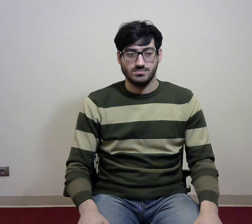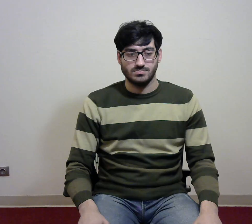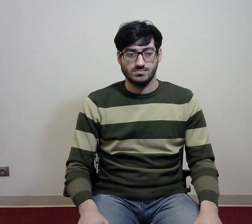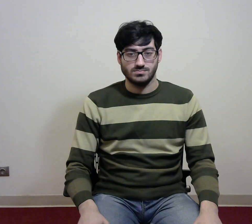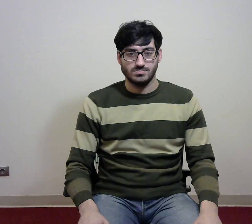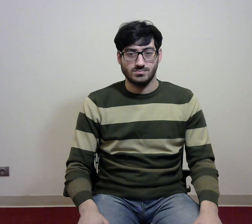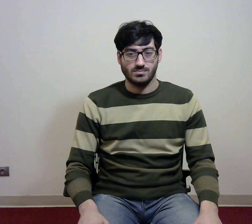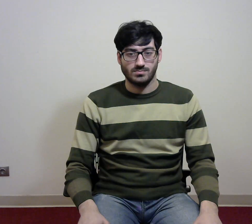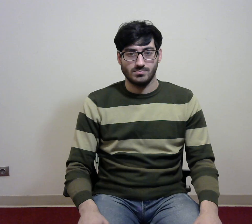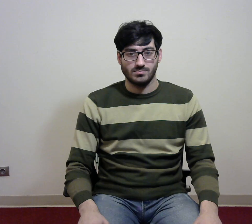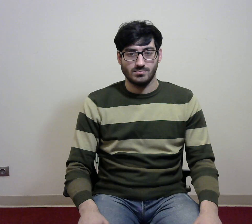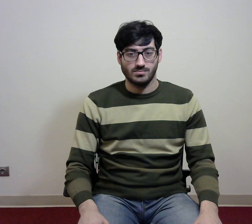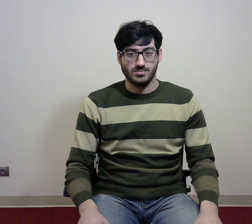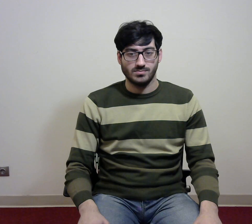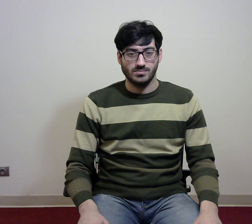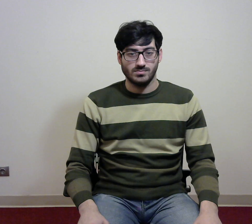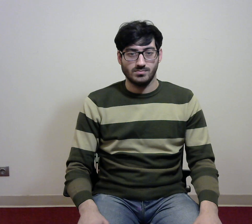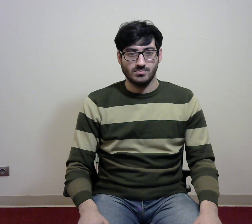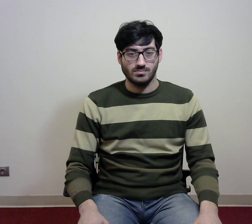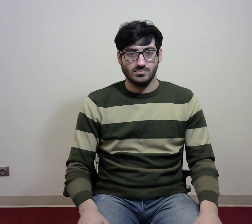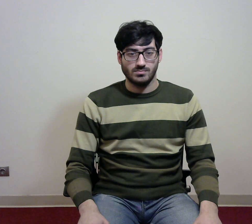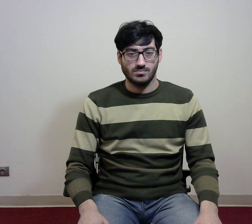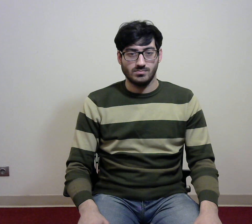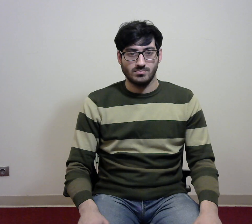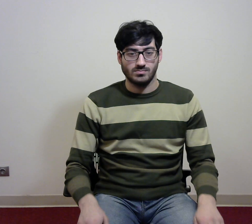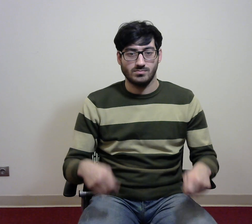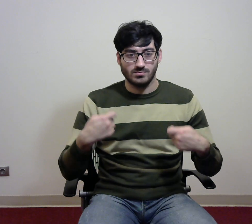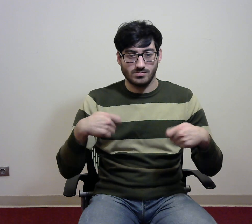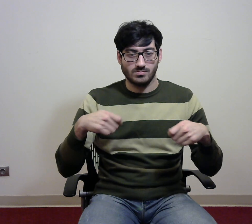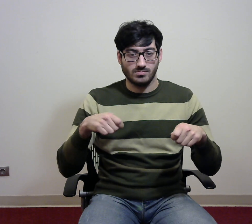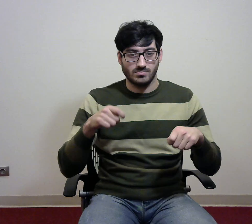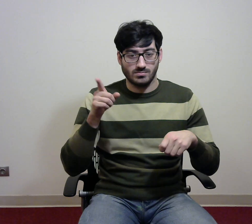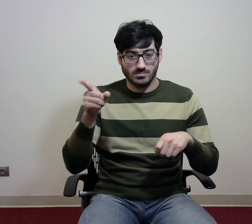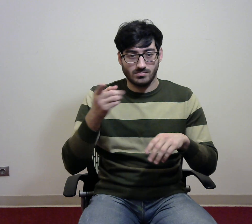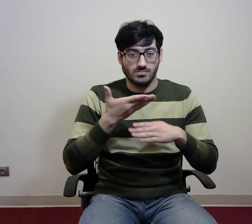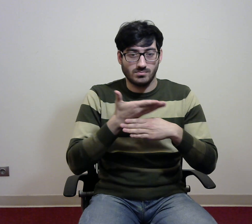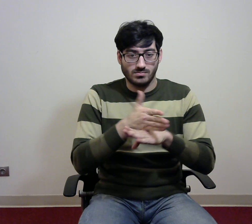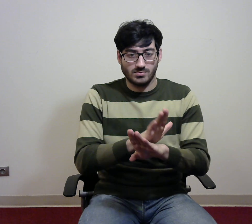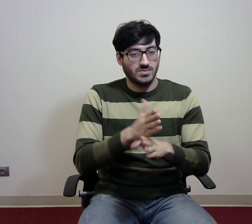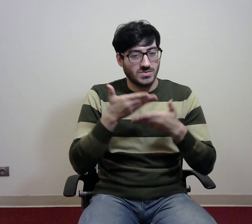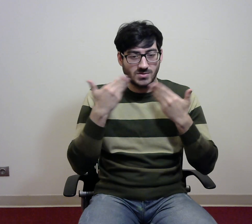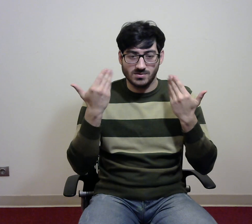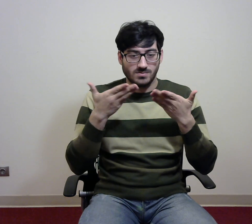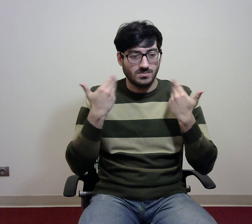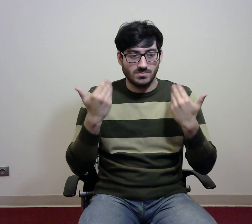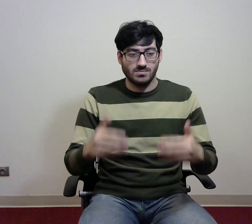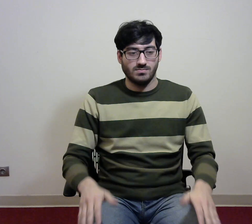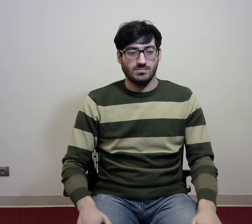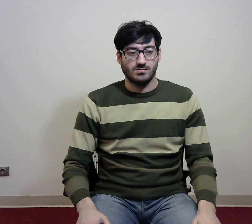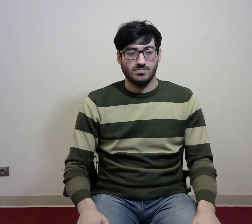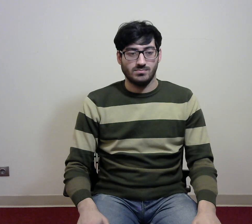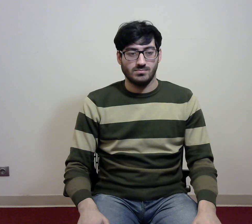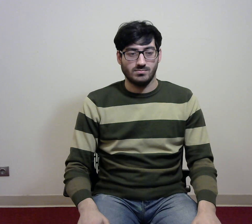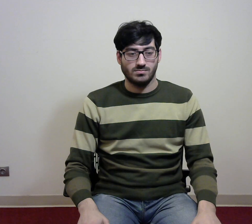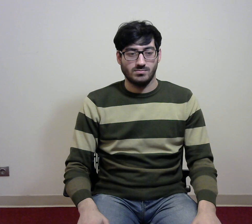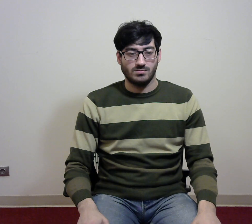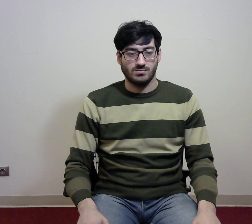Satıcının xırdası yox idi